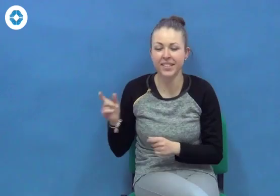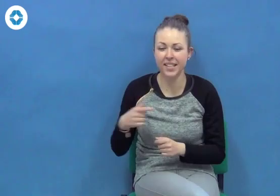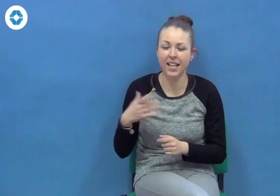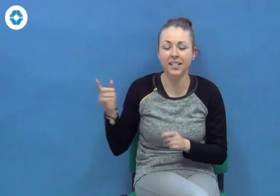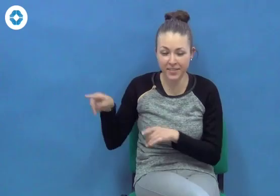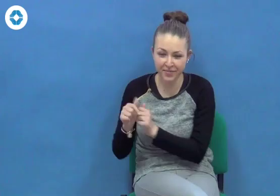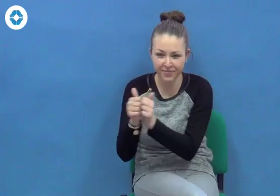Poszli razem.